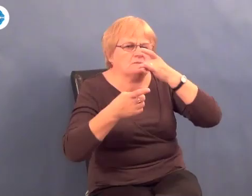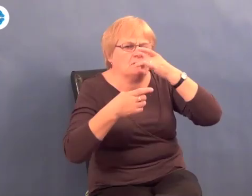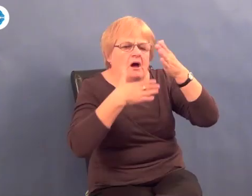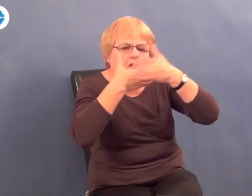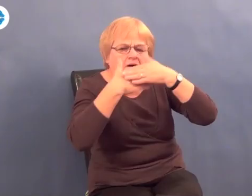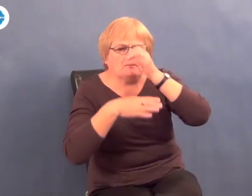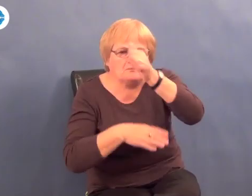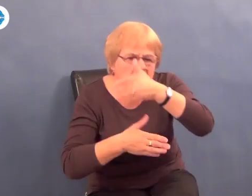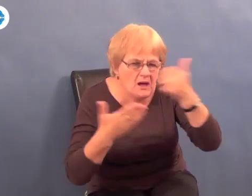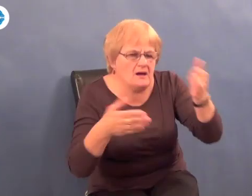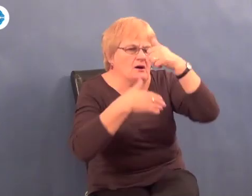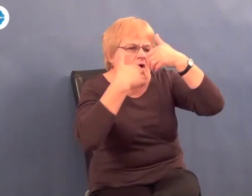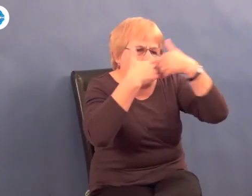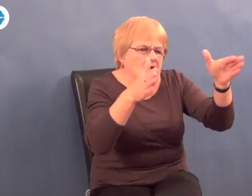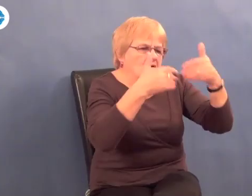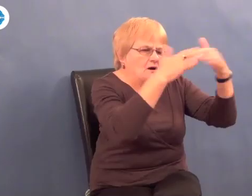Dzwonią do drzwi, otwierają, w środku pokoje są puste.